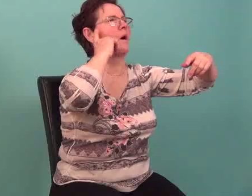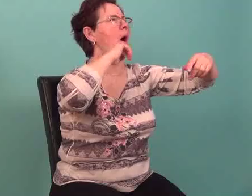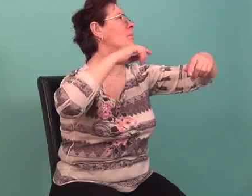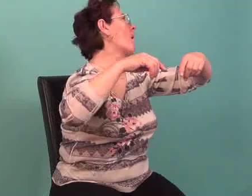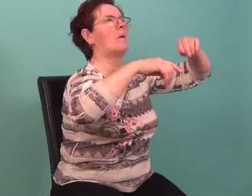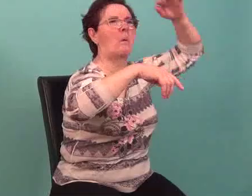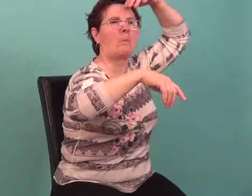Kapelusz spadł mu z głowy.